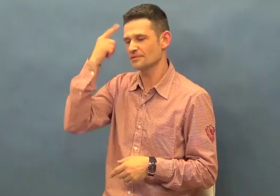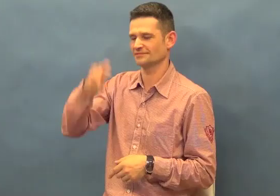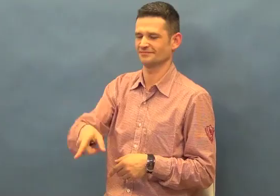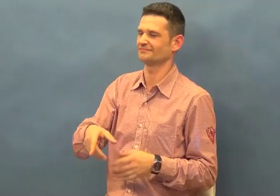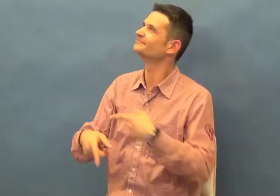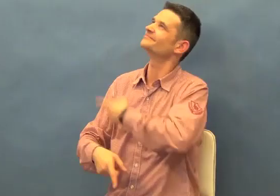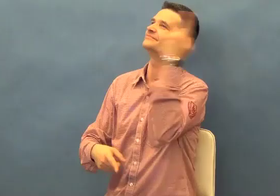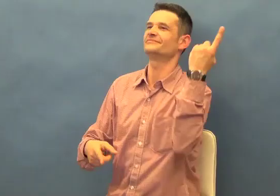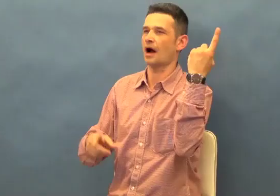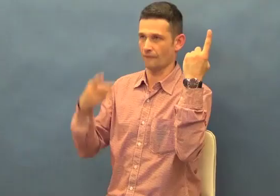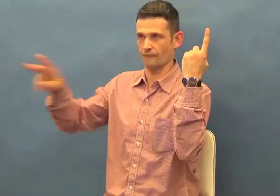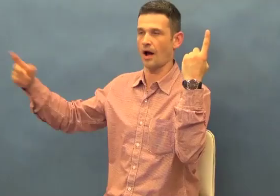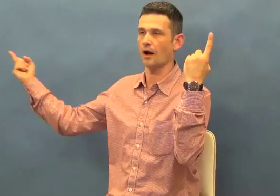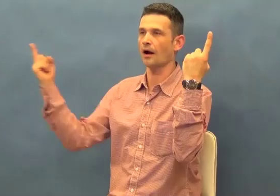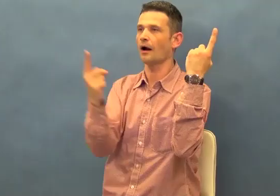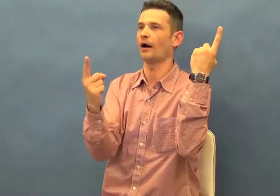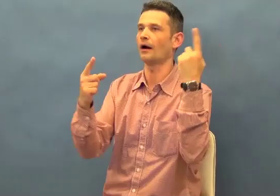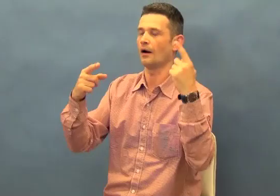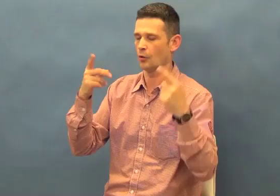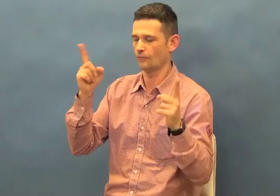Ktoś może myśleć, że szlaban jest otwarty, a drezyna przecież może nadjechać.